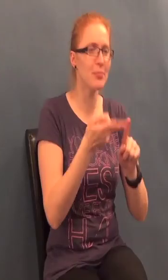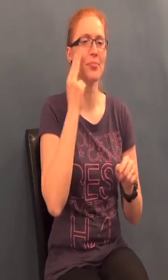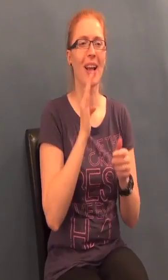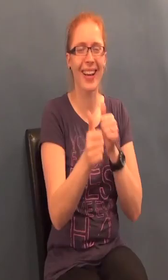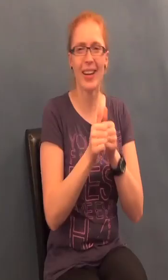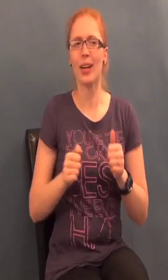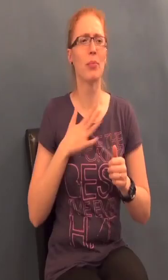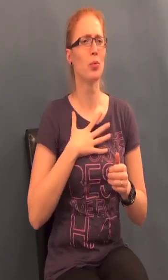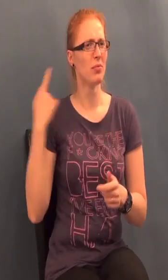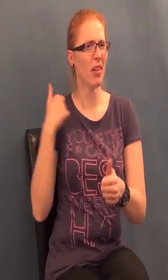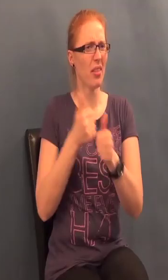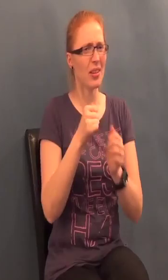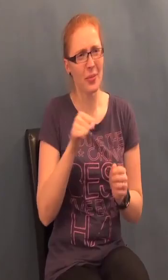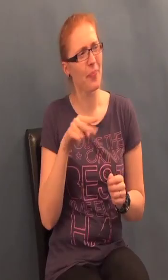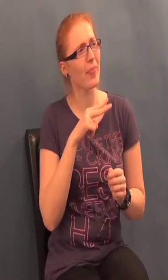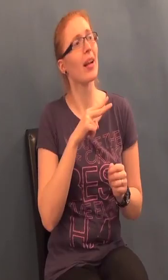Charlie Chaplin czuje, że coś jest z tyłu, odwraca się i widzi, że to policjant.